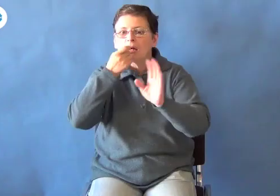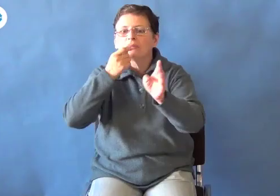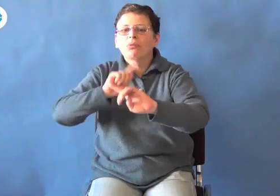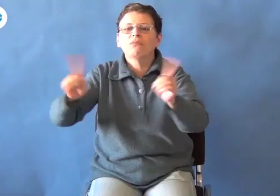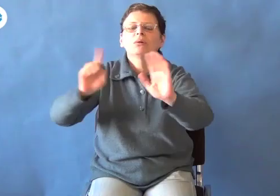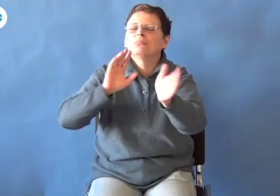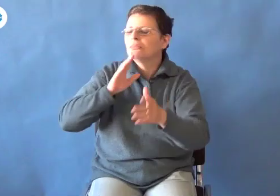Jeść nie wolno.